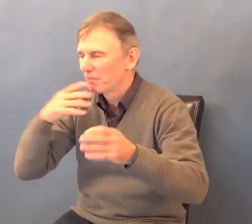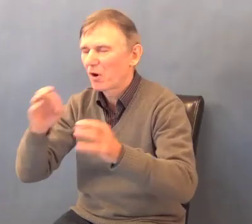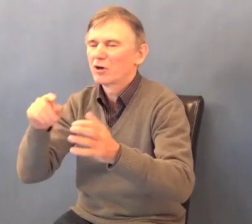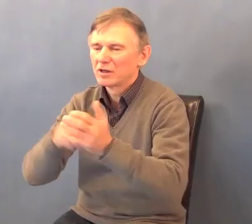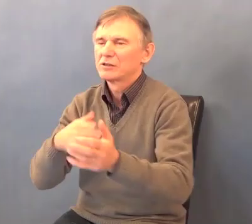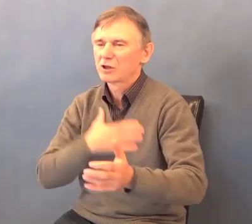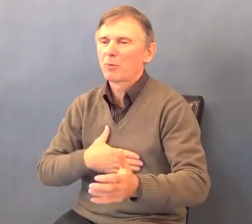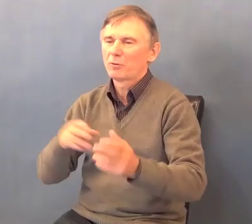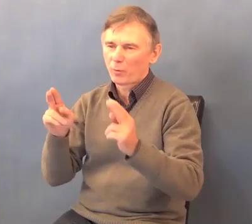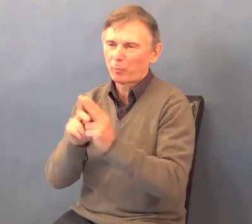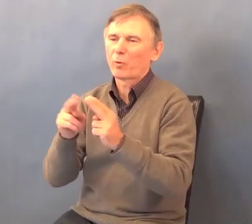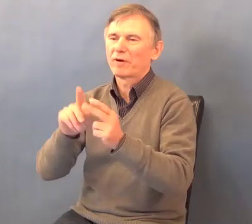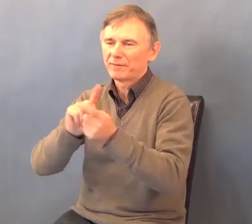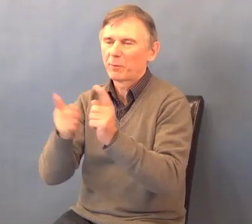Dobrze umówmy się na tą sobotę.